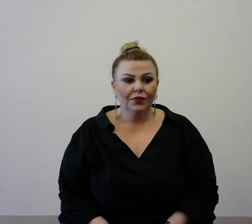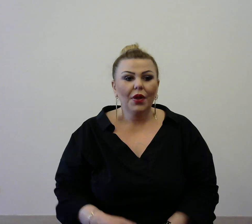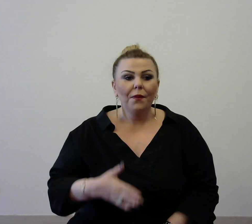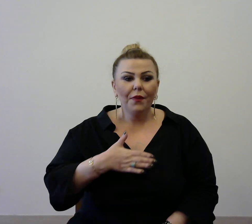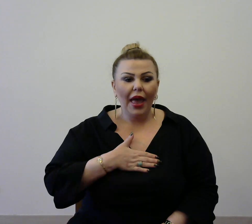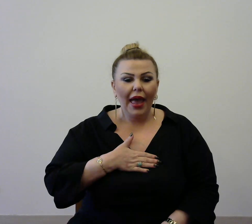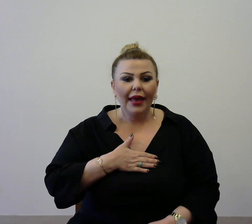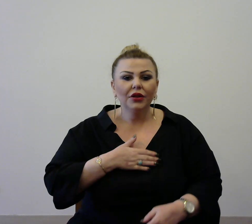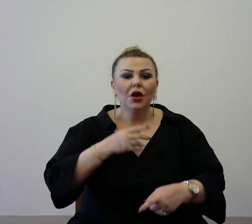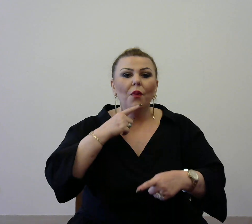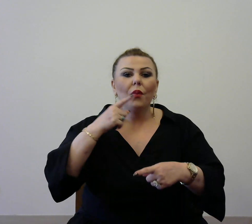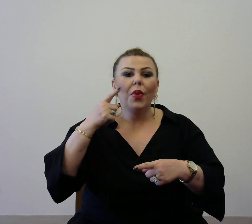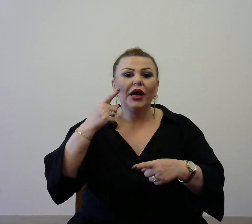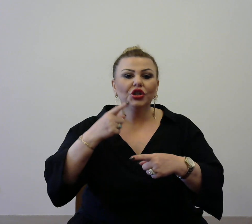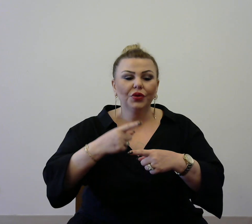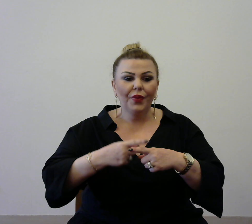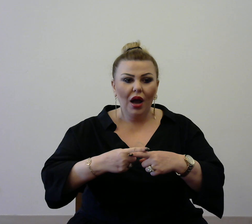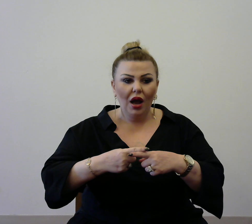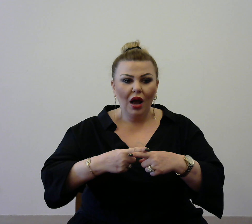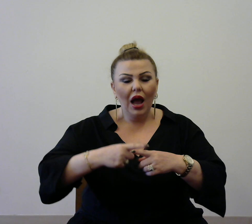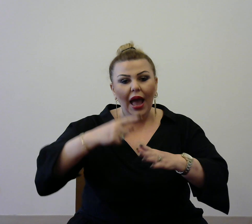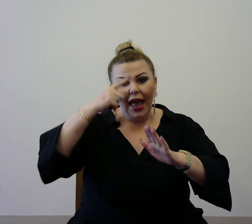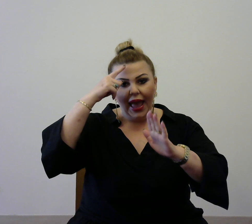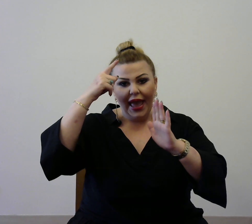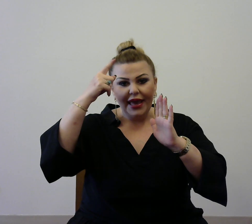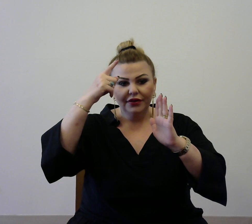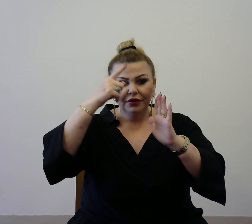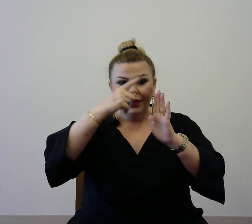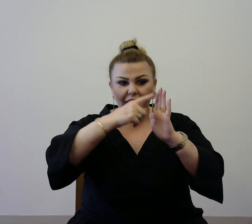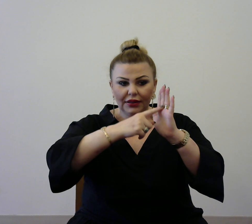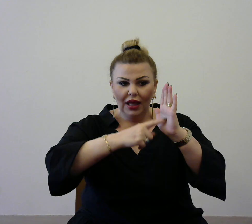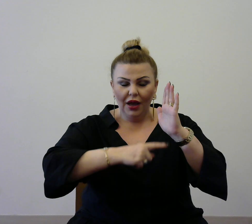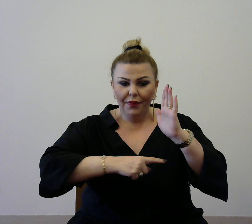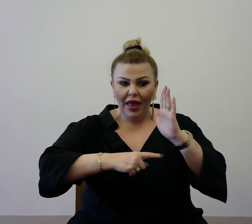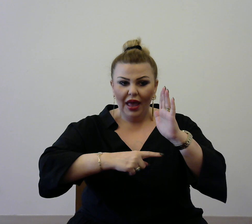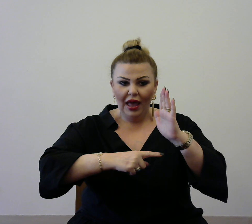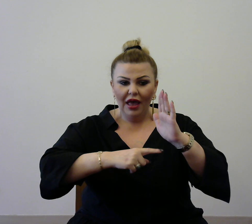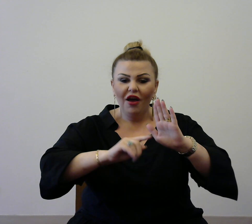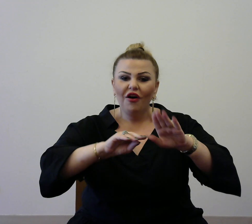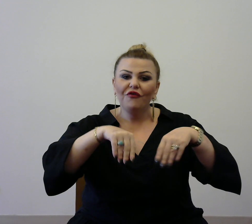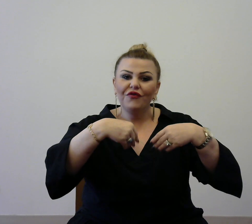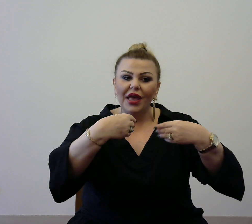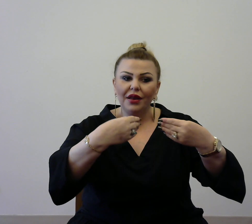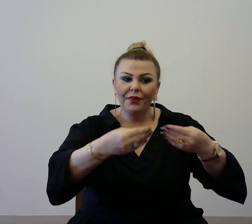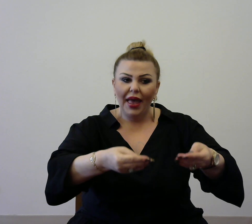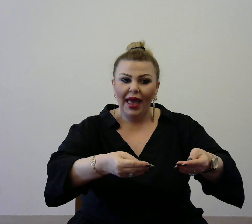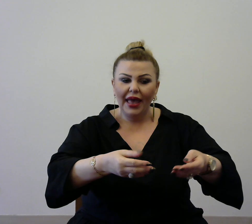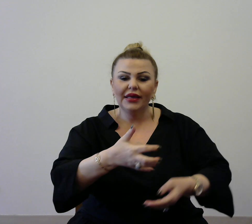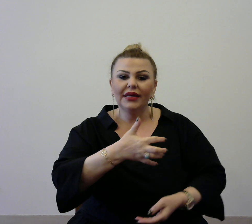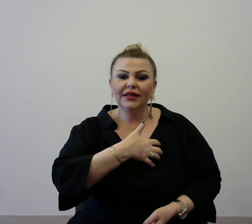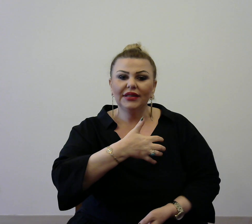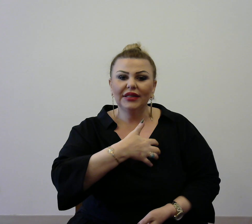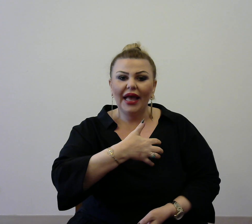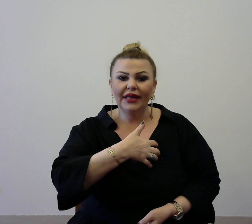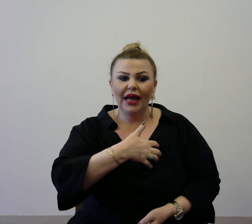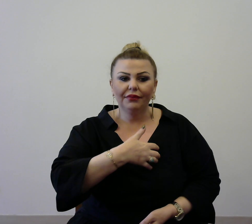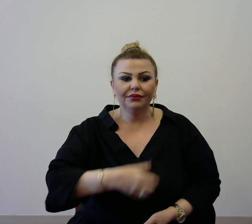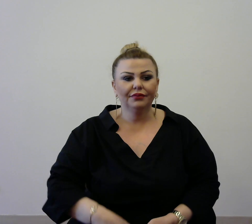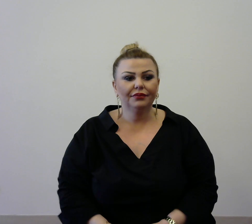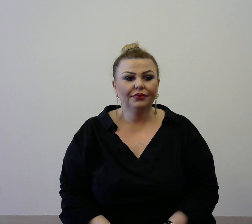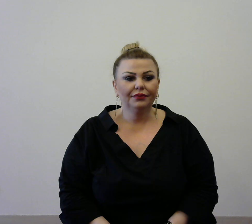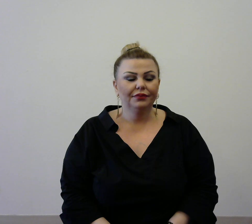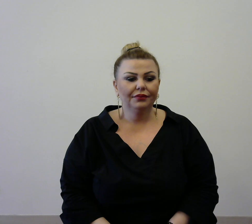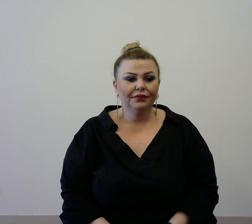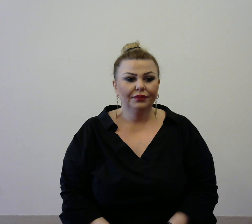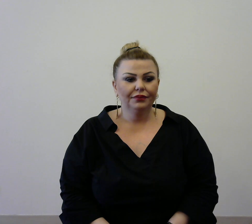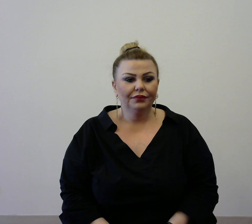Mən bacıma etibarnamə vermək istəyirəm